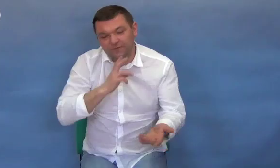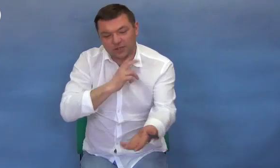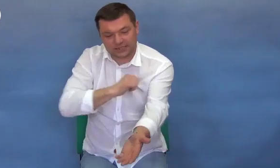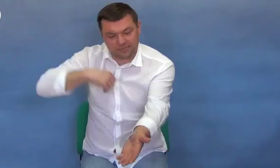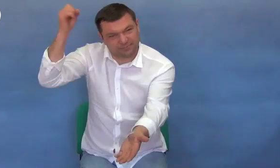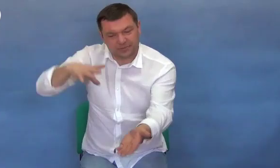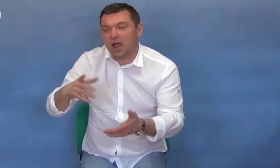Sam pod prysznicem - nie.